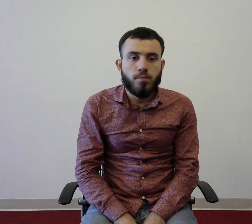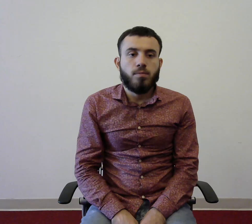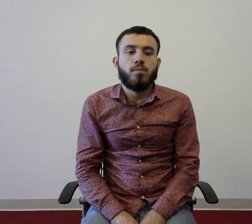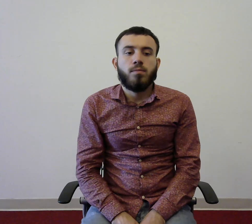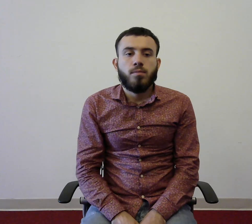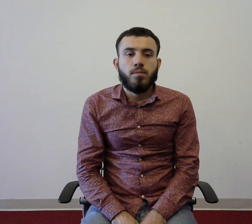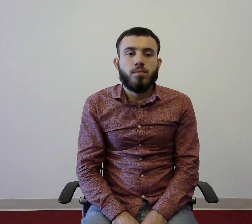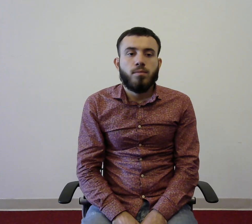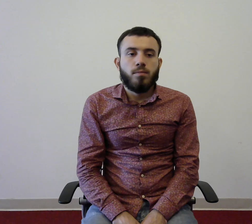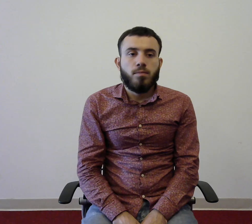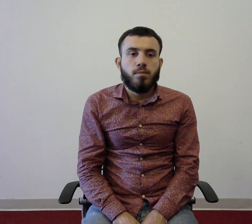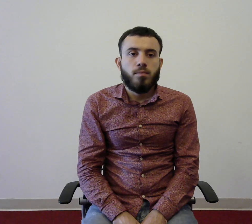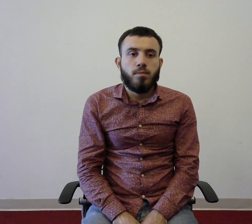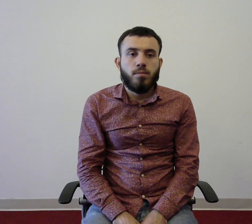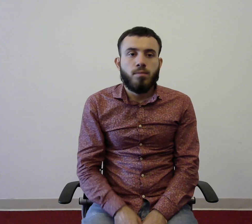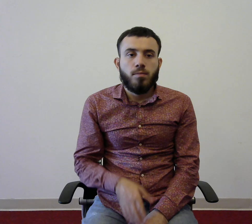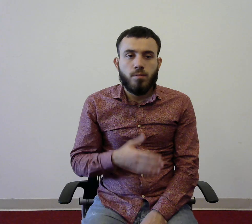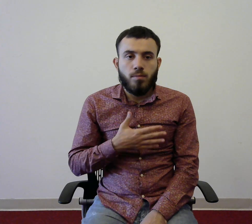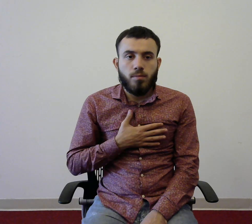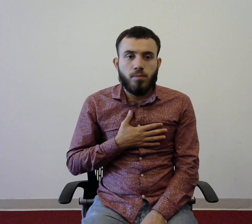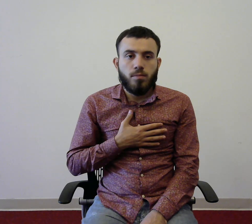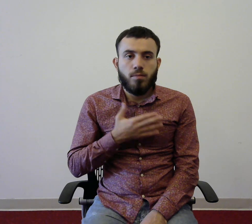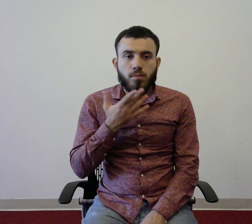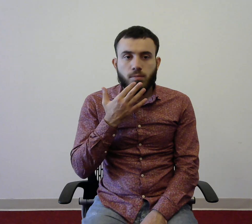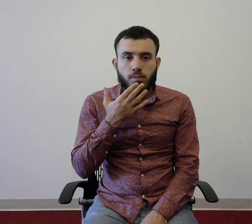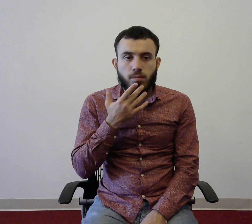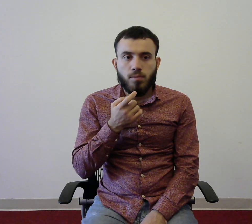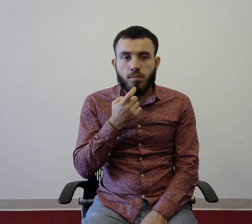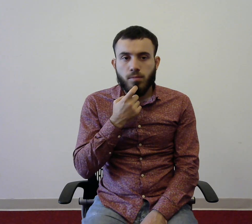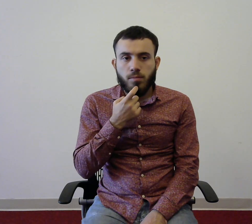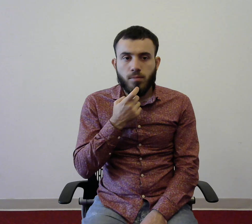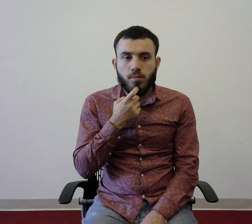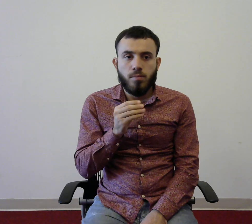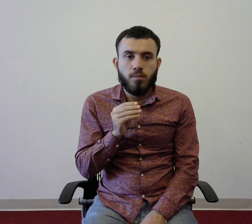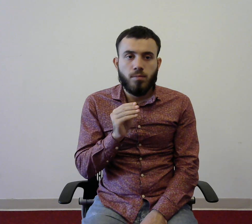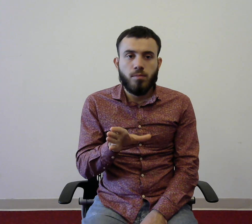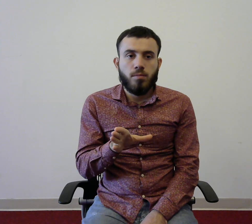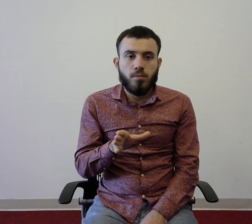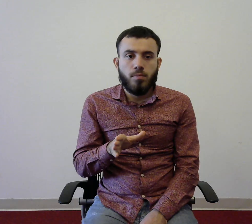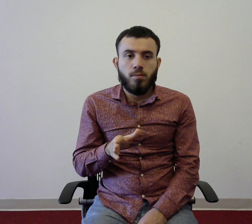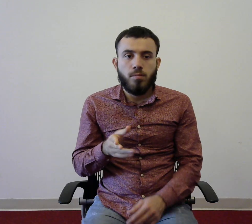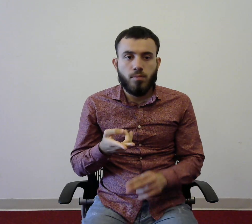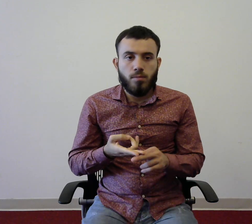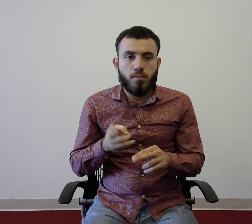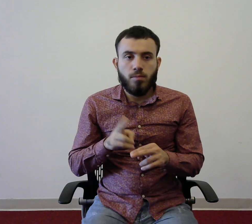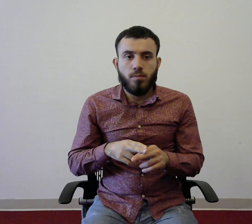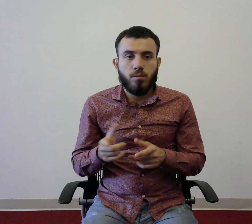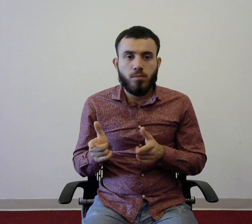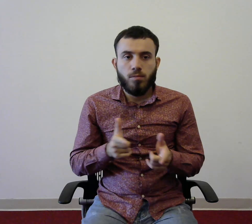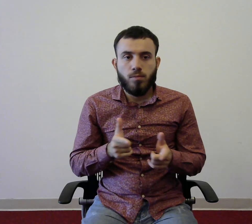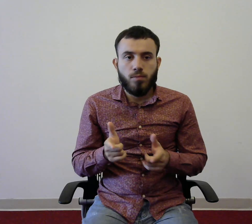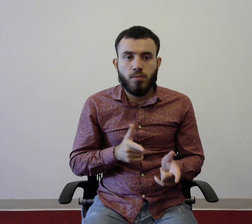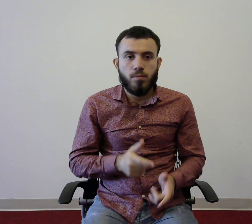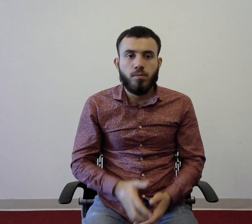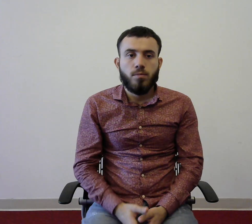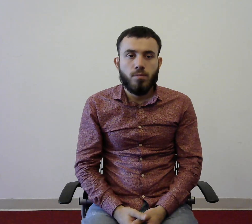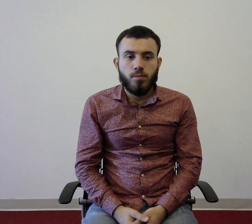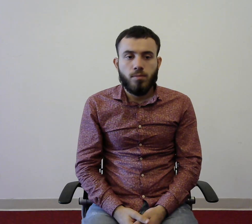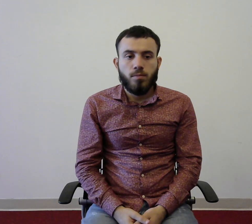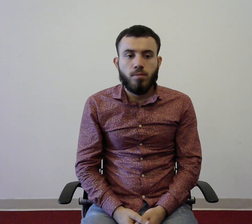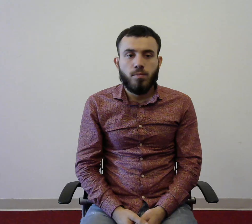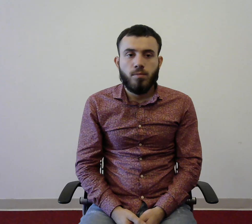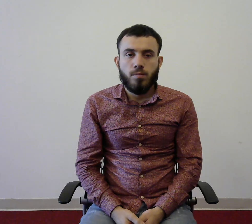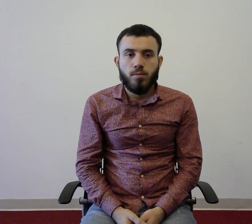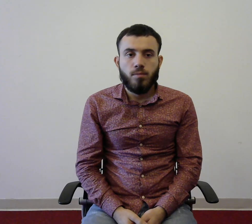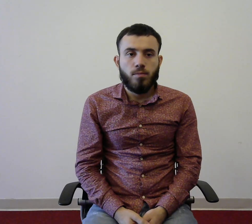Mən xarici dil diplom üçün hazırlaşıram